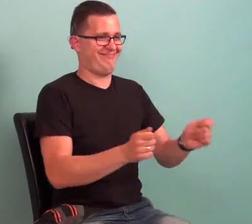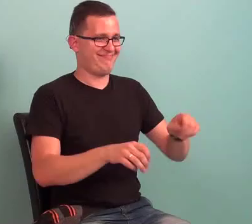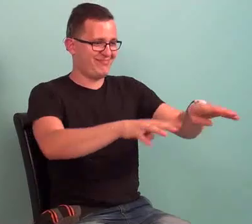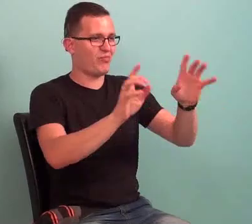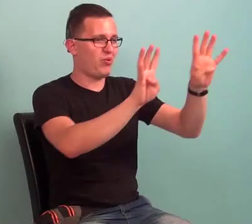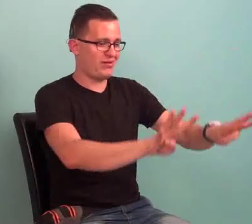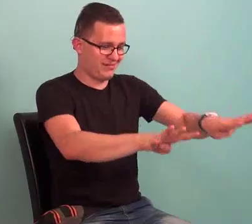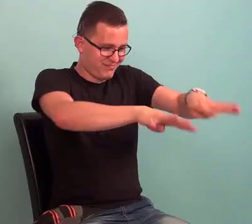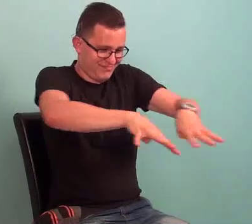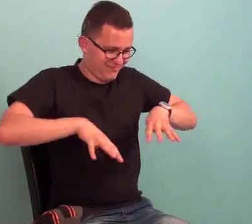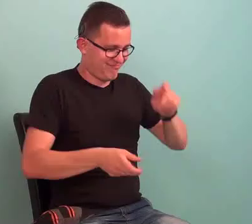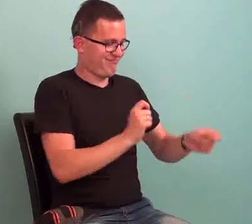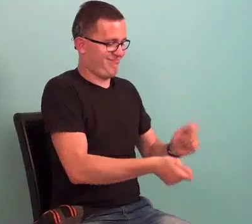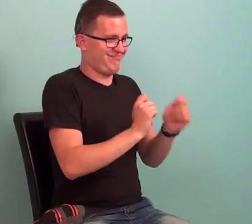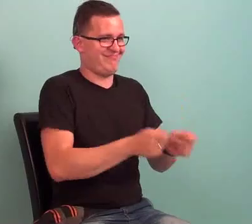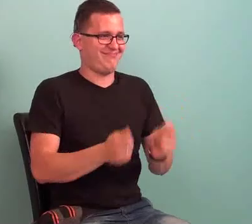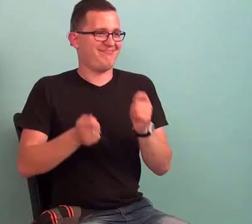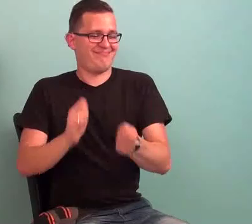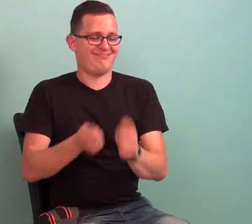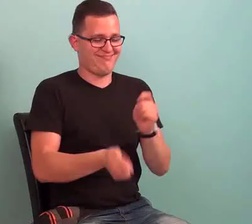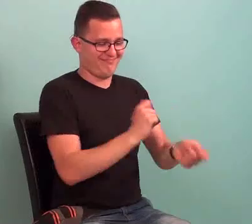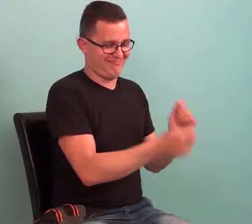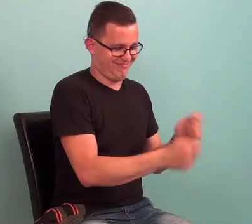Płot leży na płasko, a on na nim gra jak na cymbałkach.